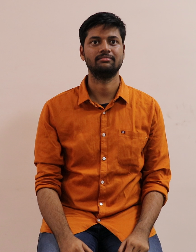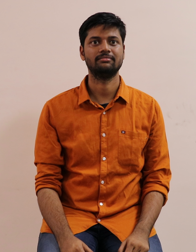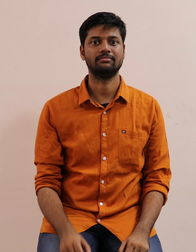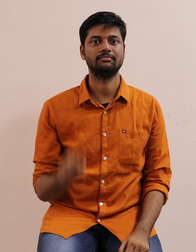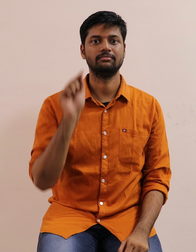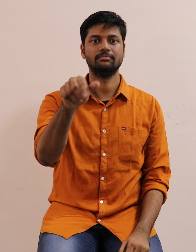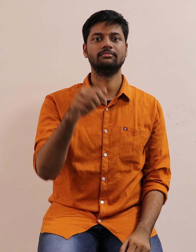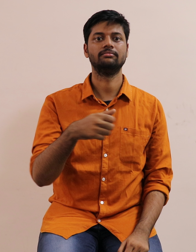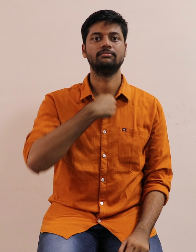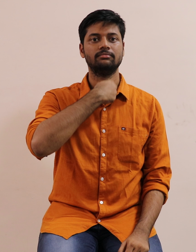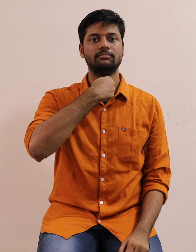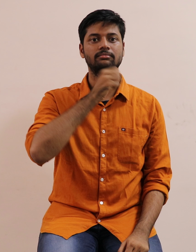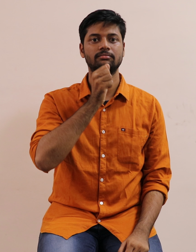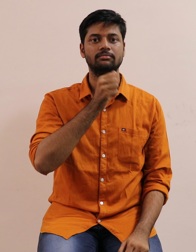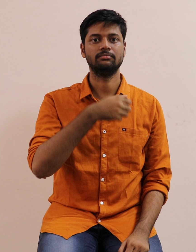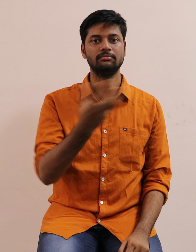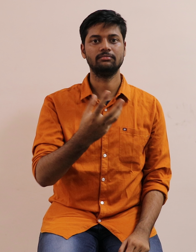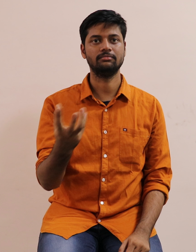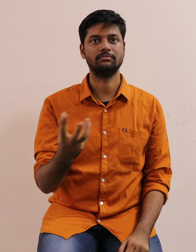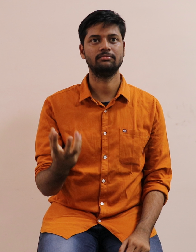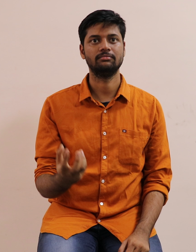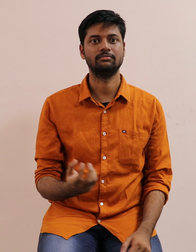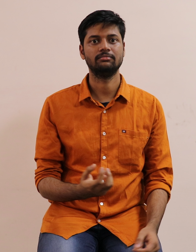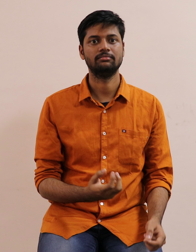how old are you